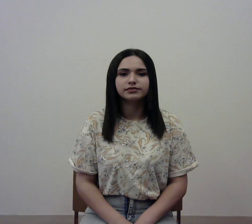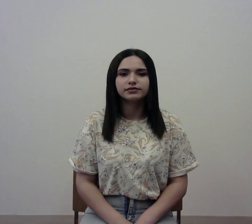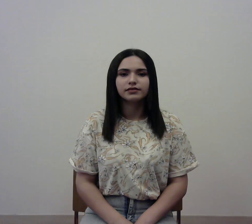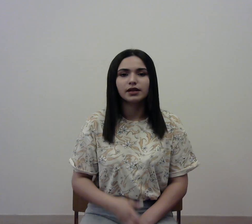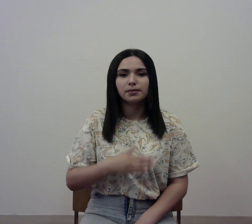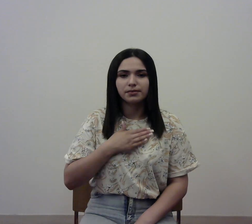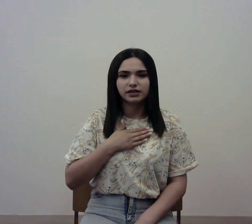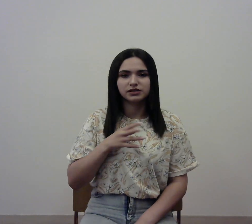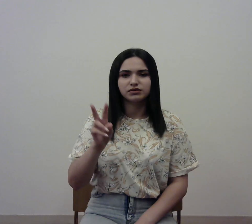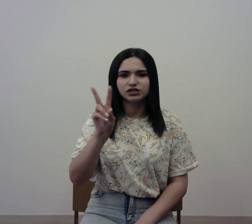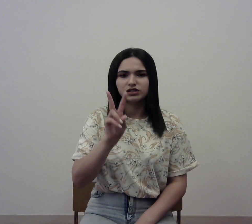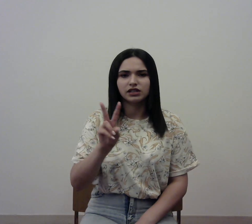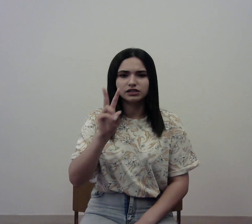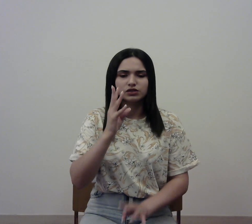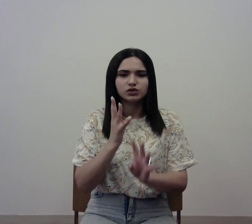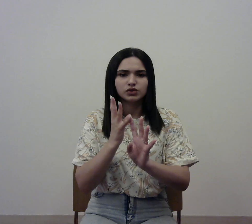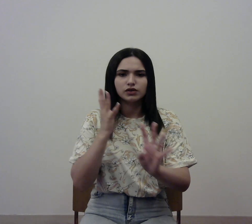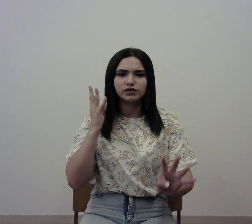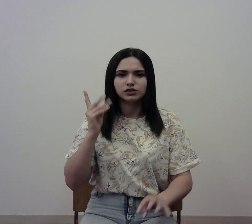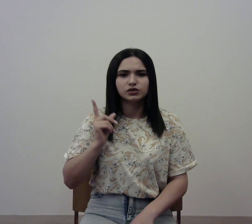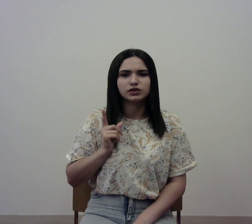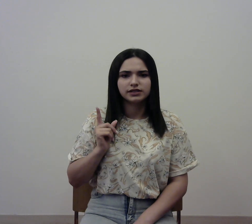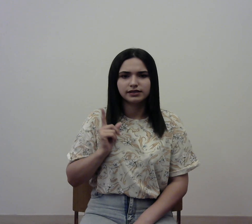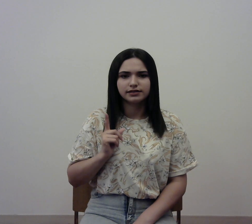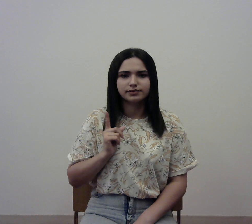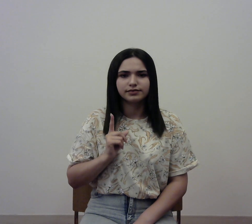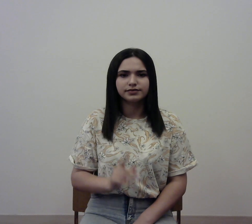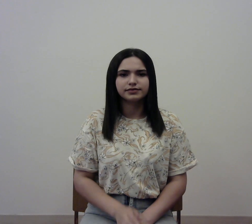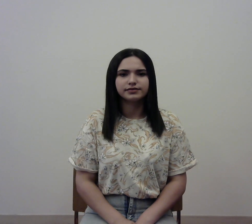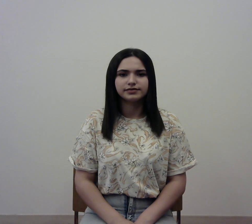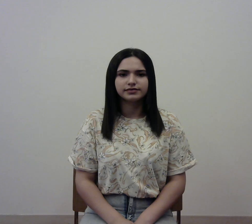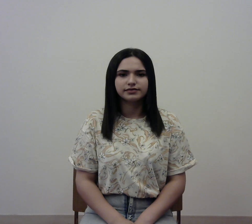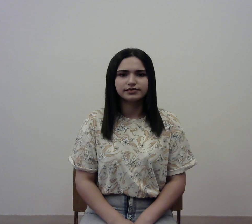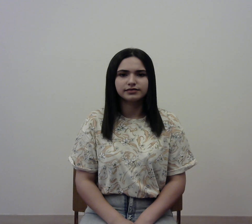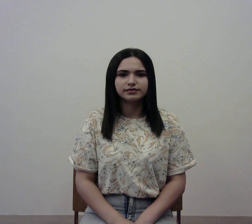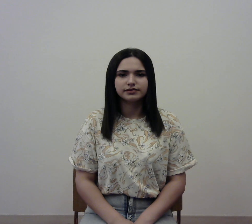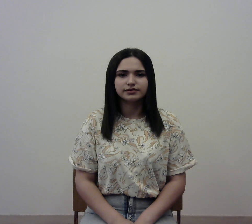Mən iki saatdır növbədə gözləyirəm